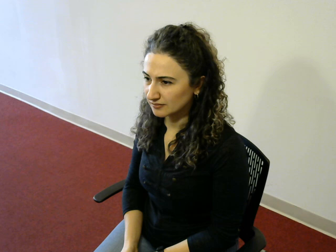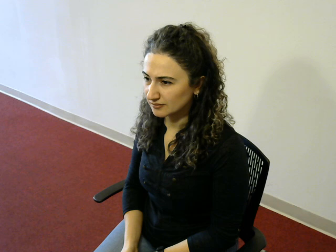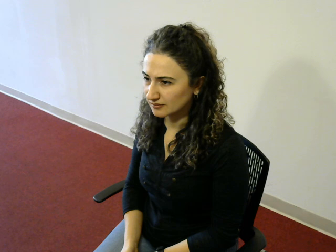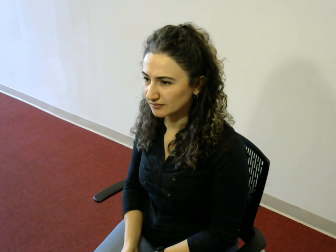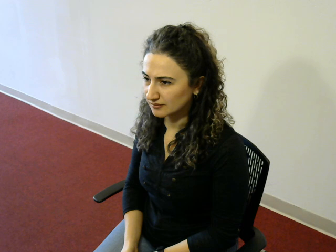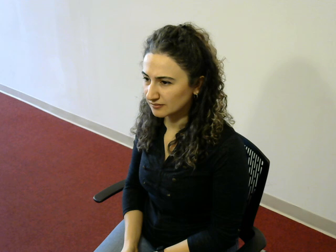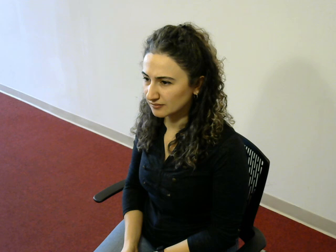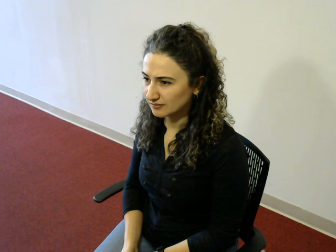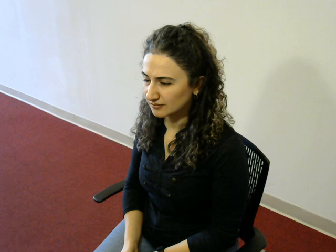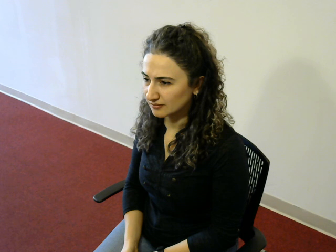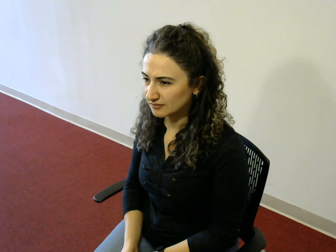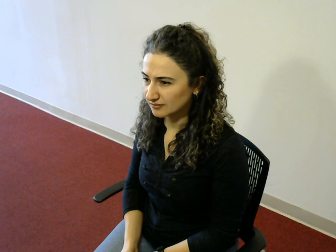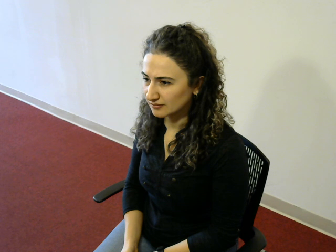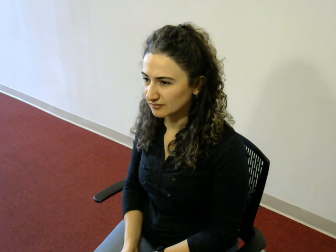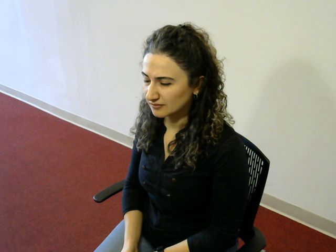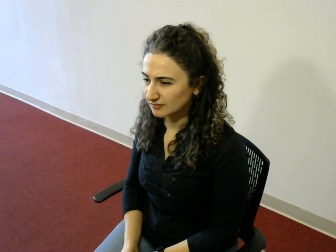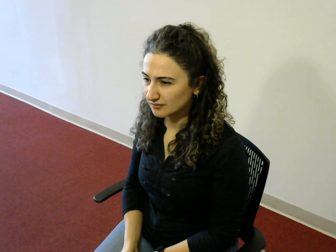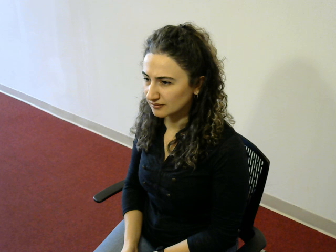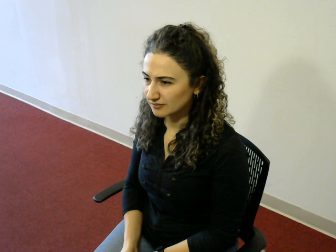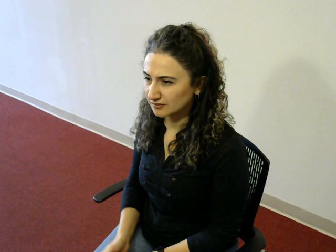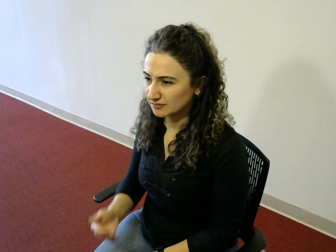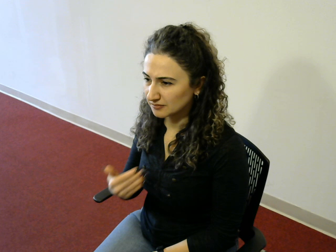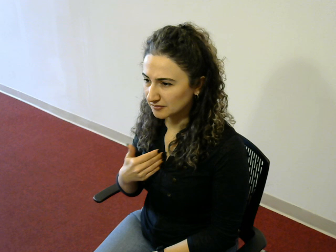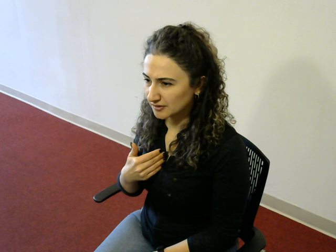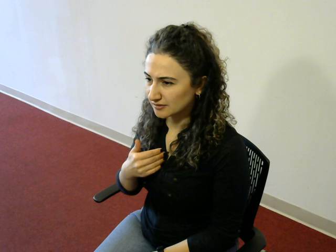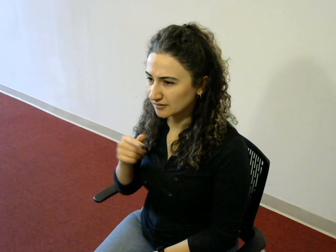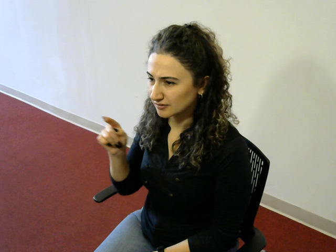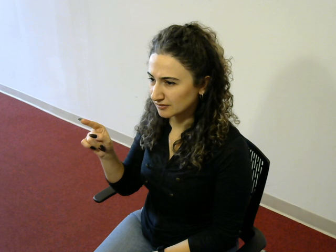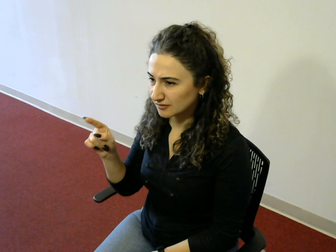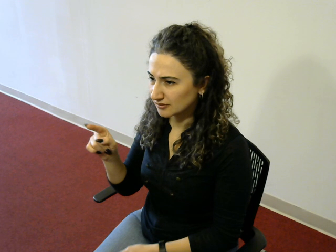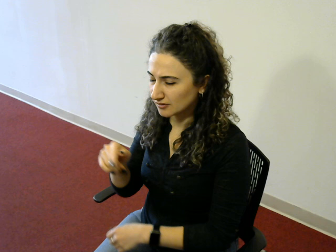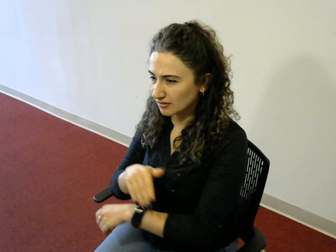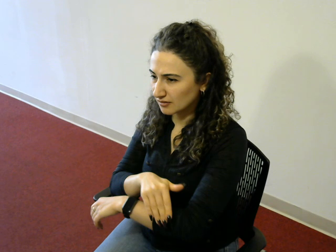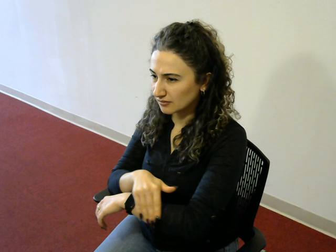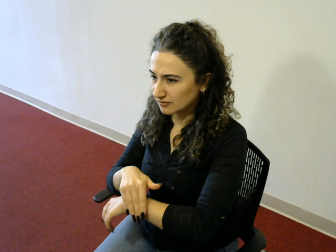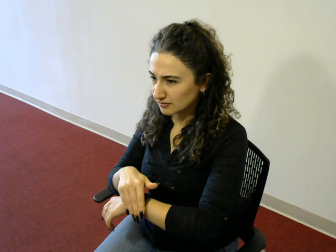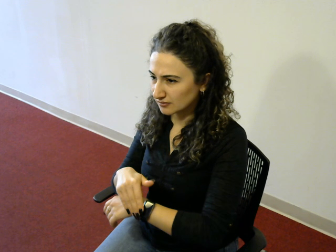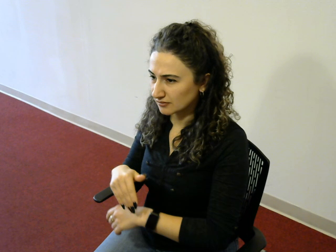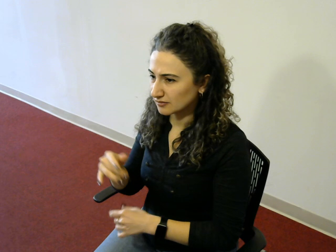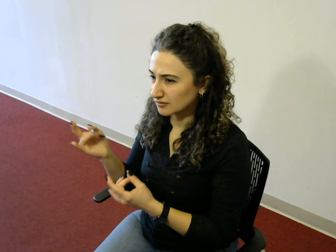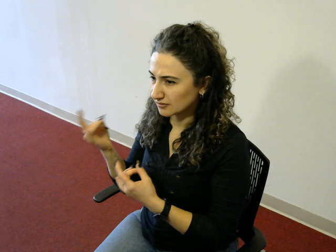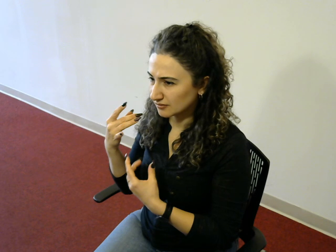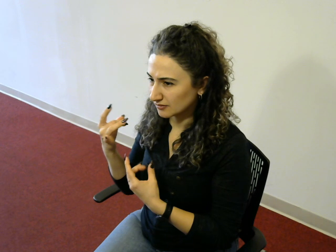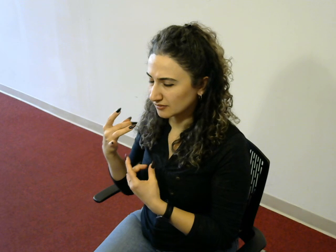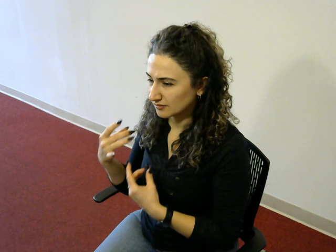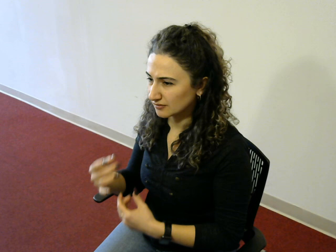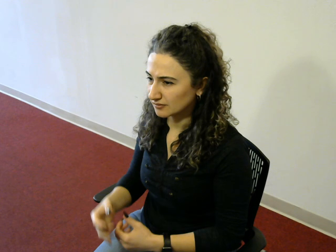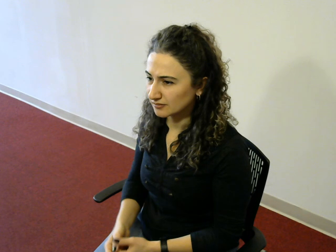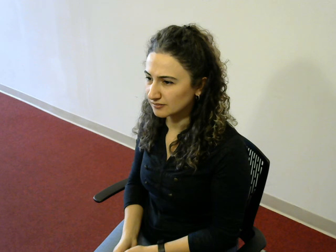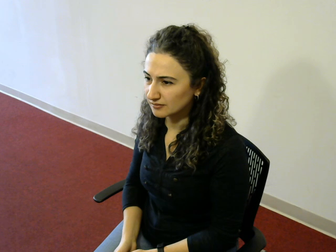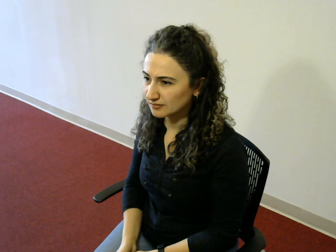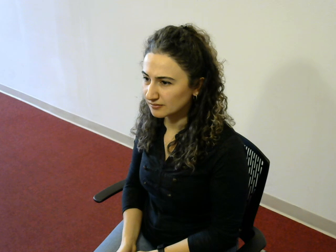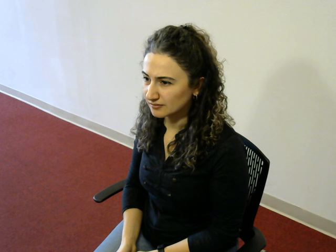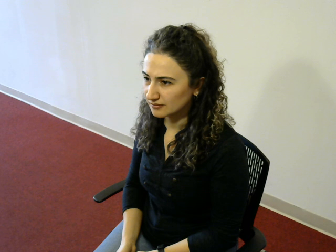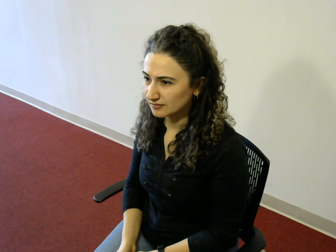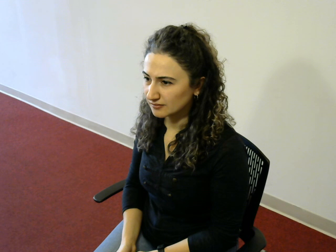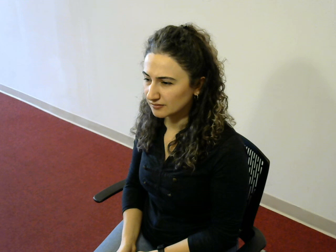Mənə oranın ünvanını deyin